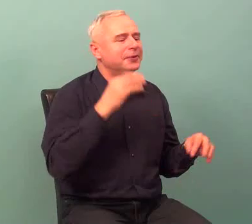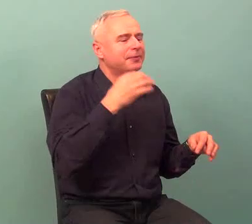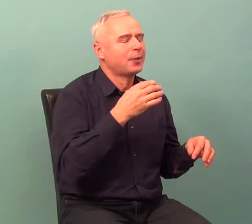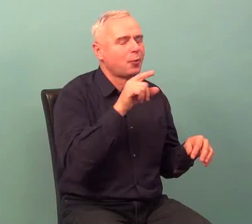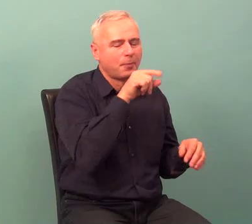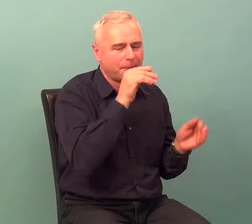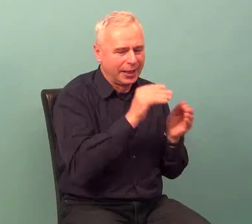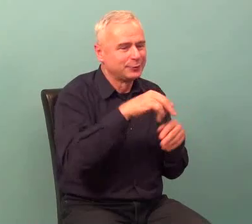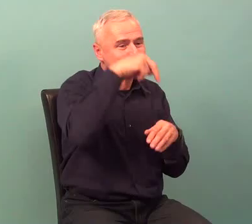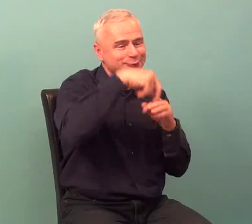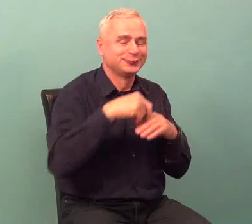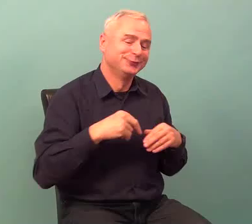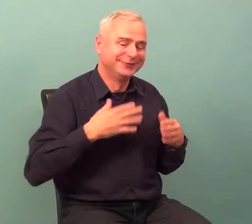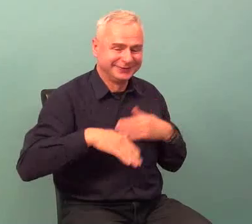Mały ptaszek stoi i cieszy się.